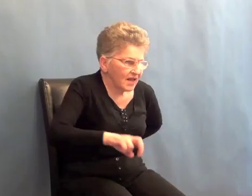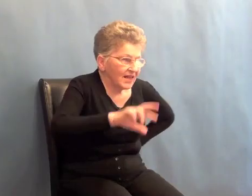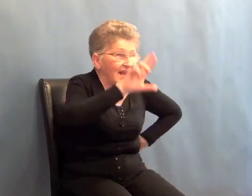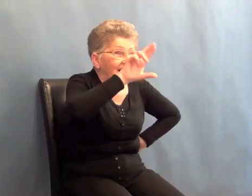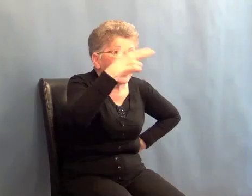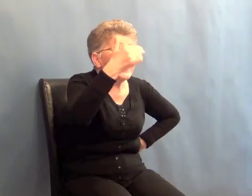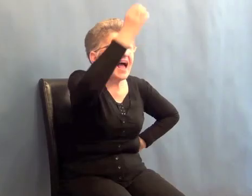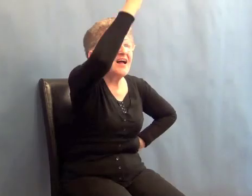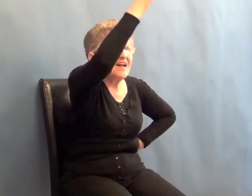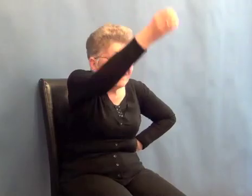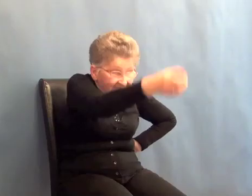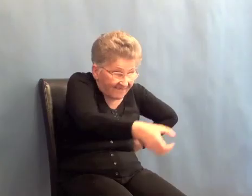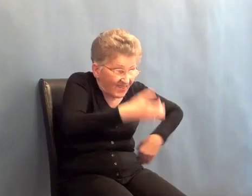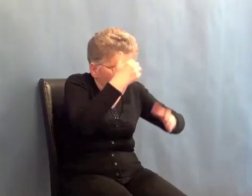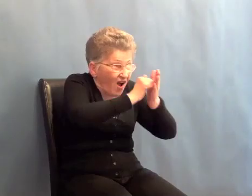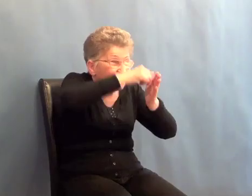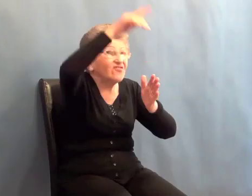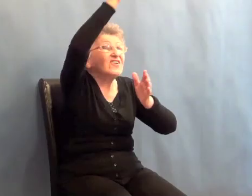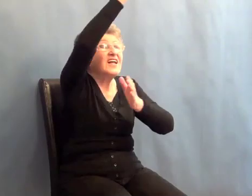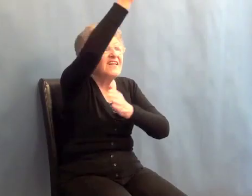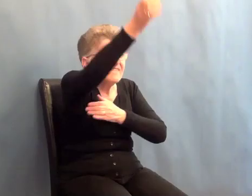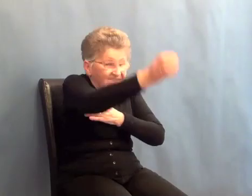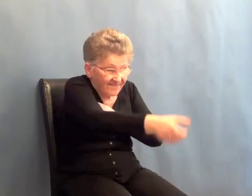Wiesz, jest taka rynna obok okna, która jest z dachu aż do ziemi.